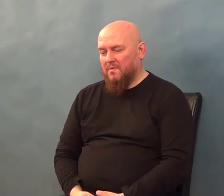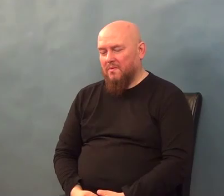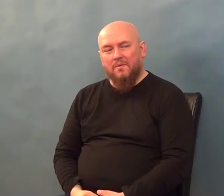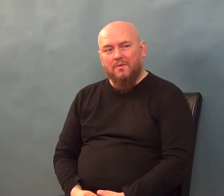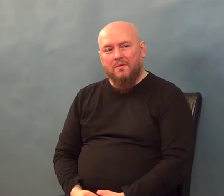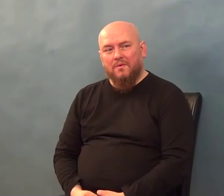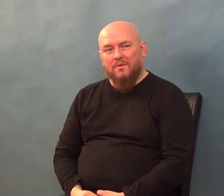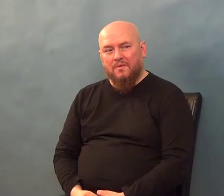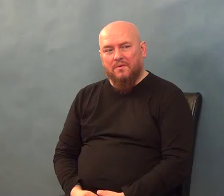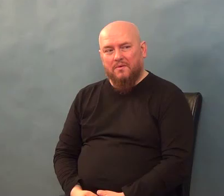Nie mam czasu.